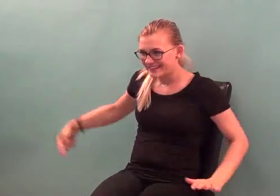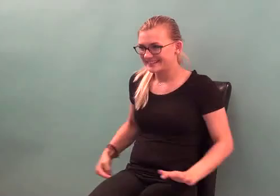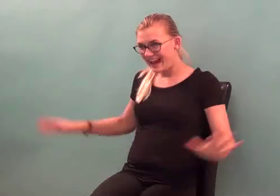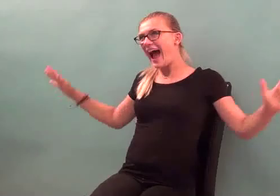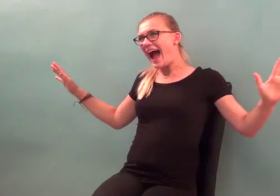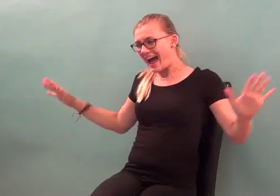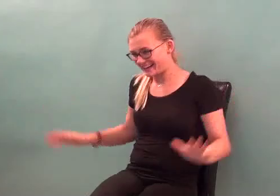A myszka krzyczy.